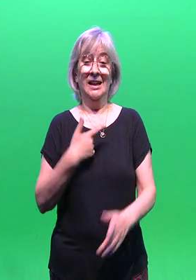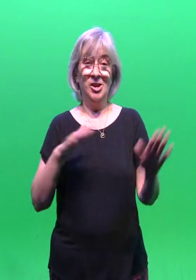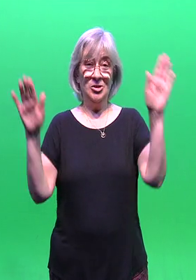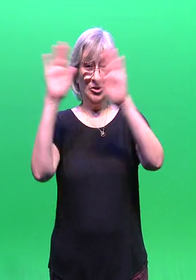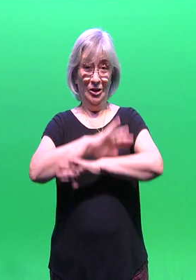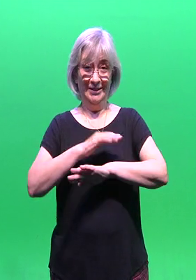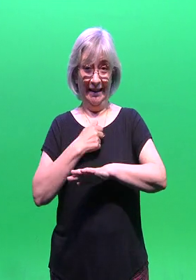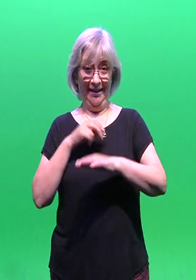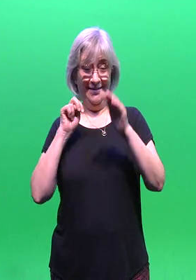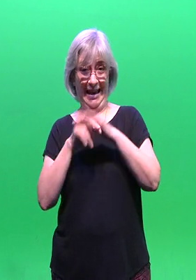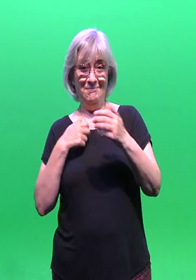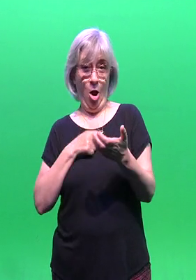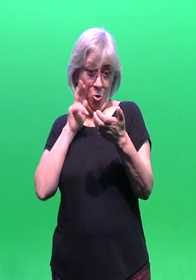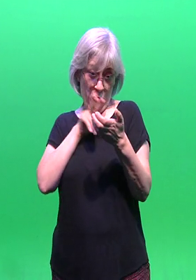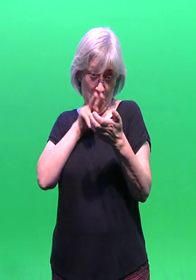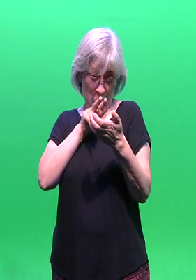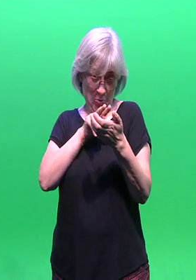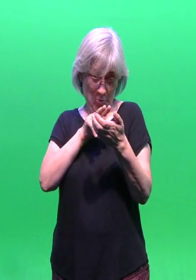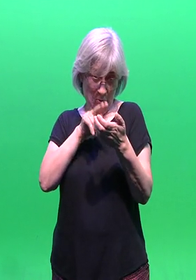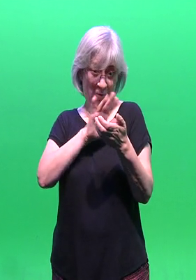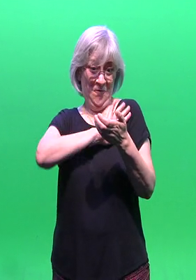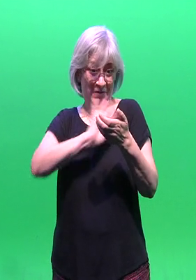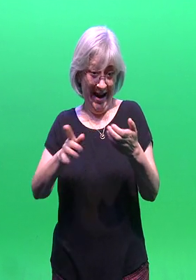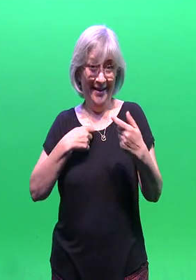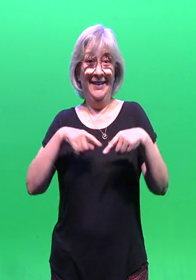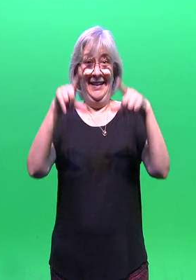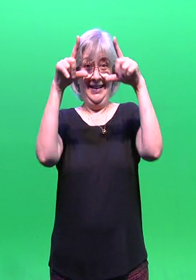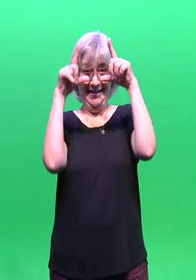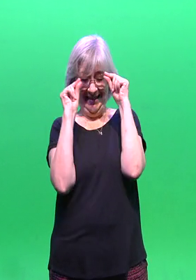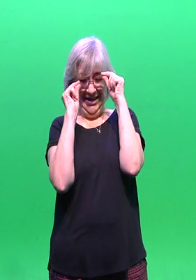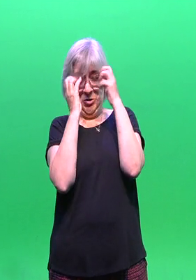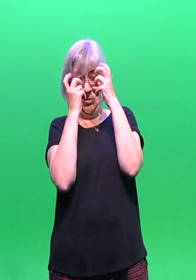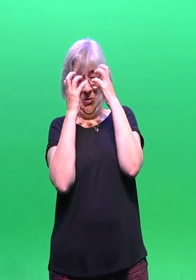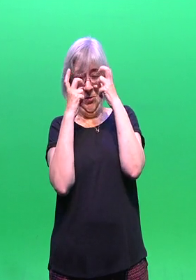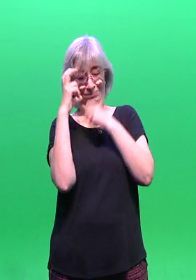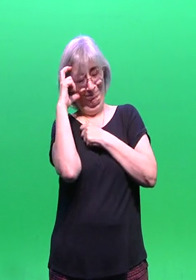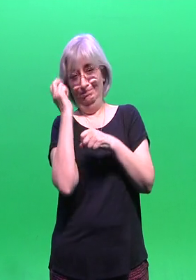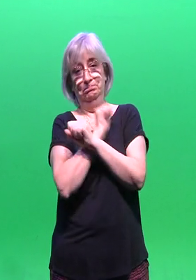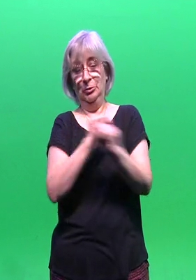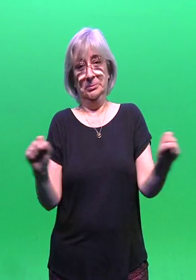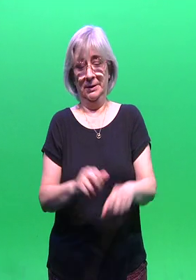A la nit, quan soc al llit miro el mòbil, i quan acabo tanco els ulls i sento que em couen, no puc dormir.